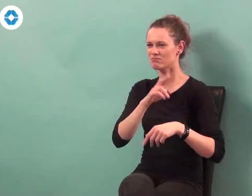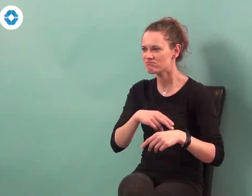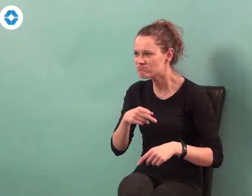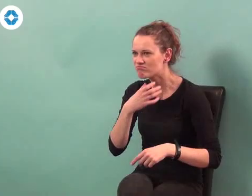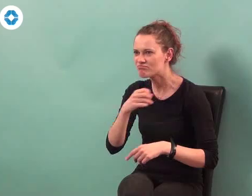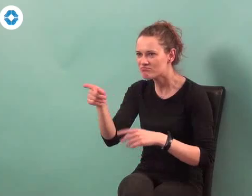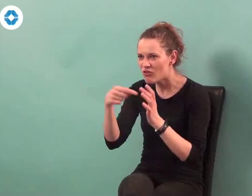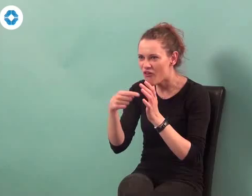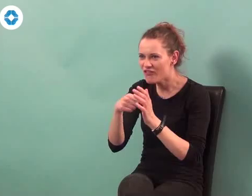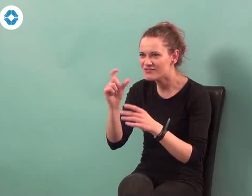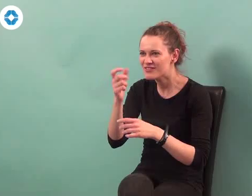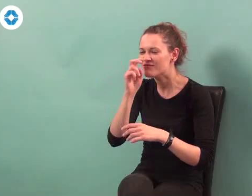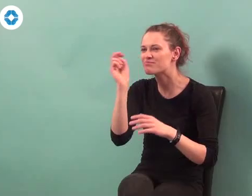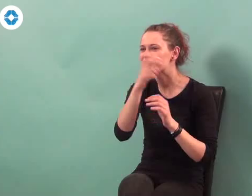To on zrobił coś złego.